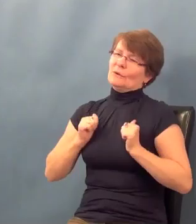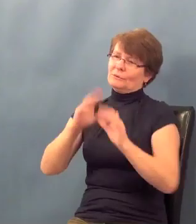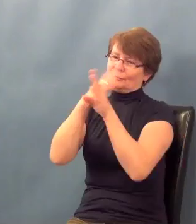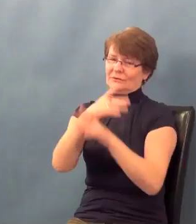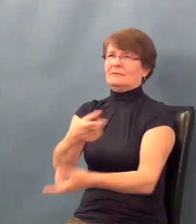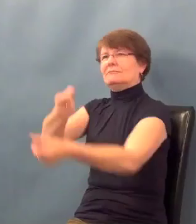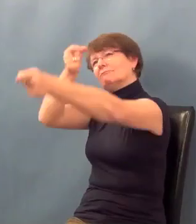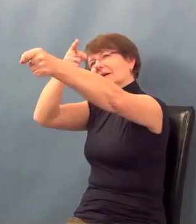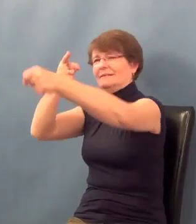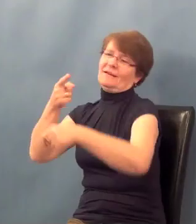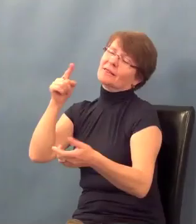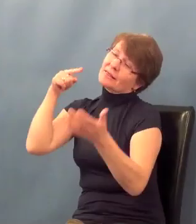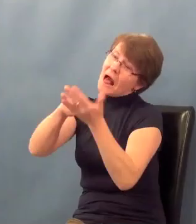Uspokojony, już nie myśli o niczym, można strzelać.